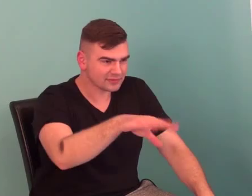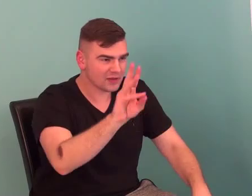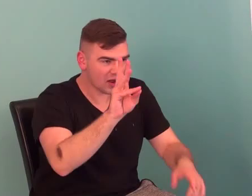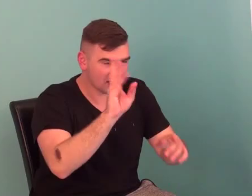Dobra, wtorek.